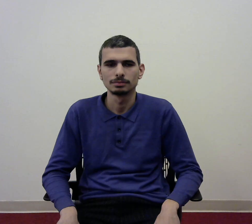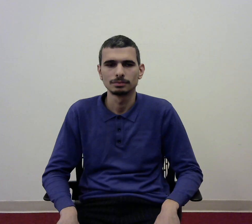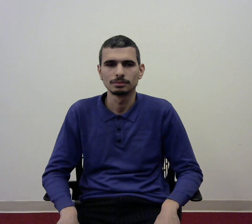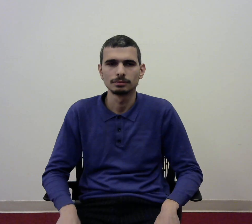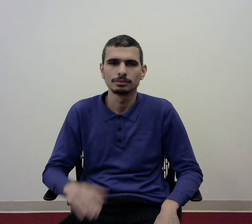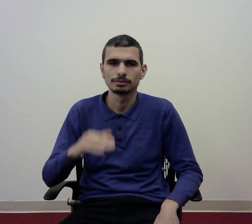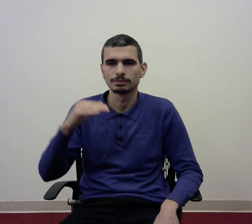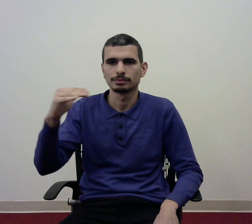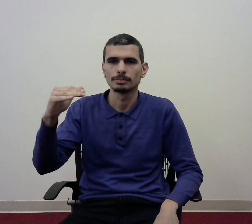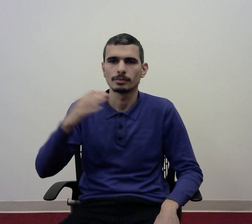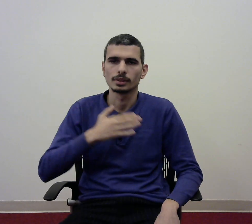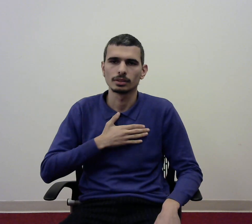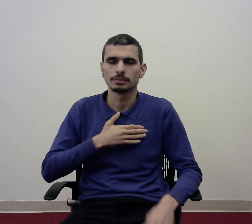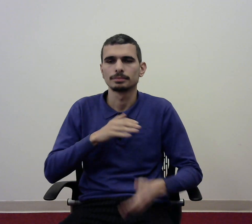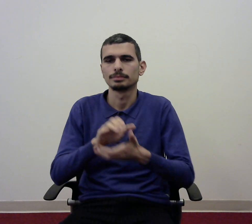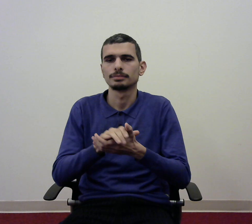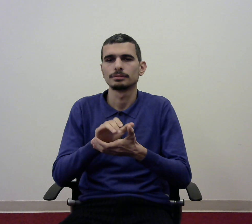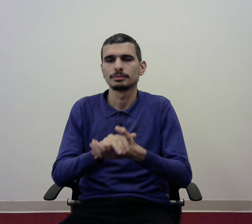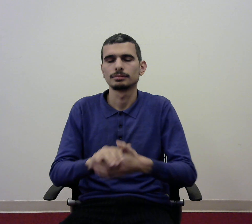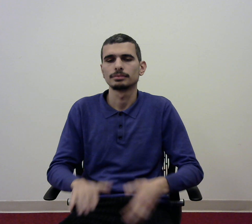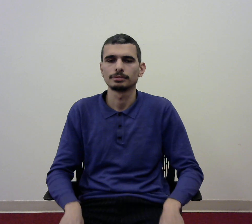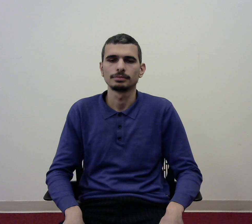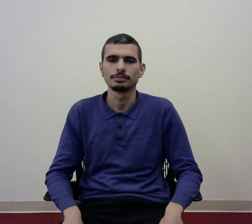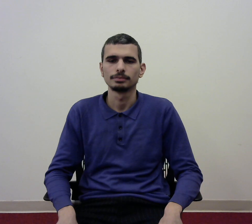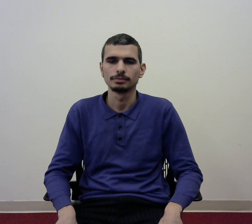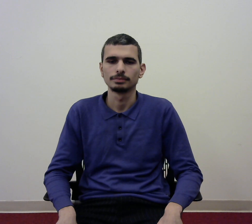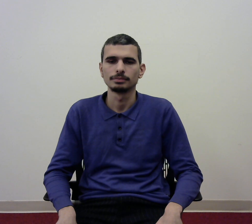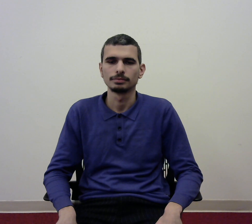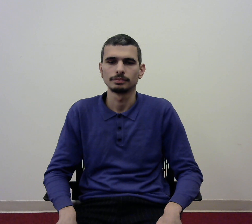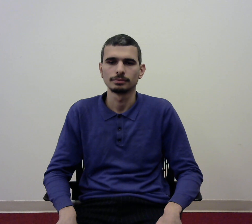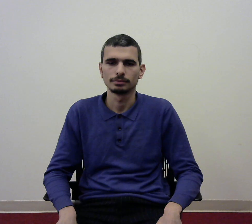Siz mənə tanış gəlirsiniz